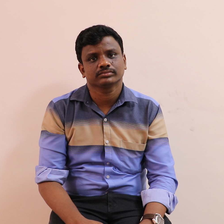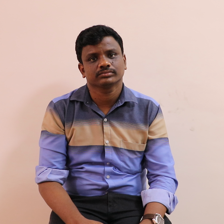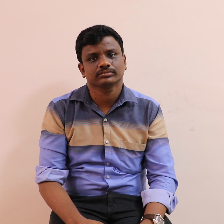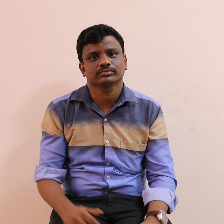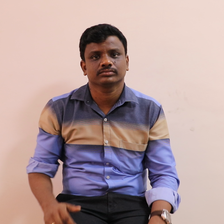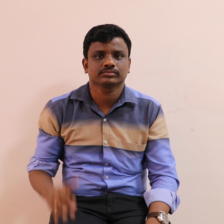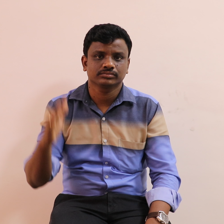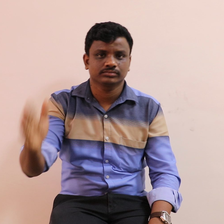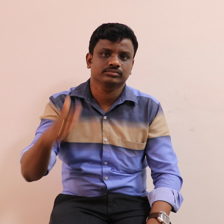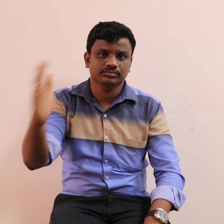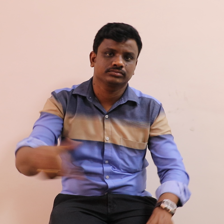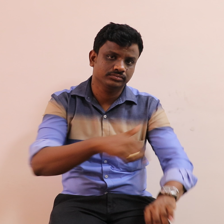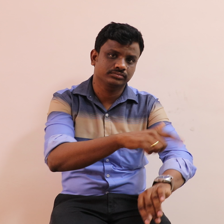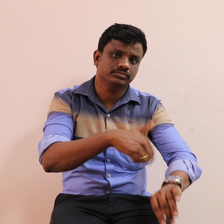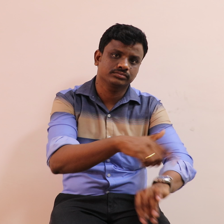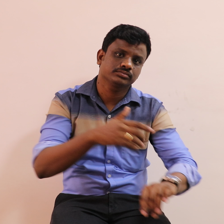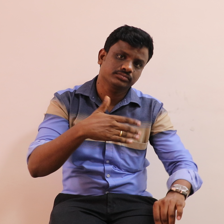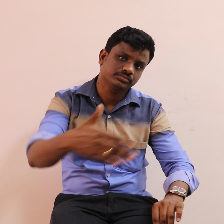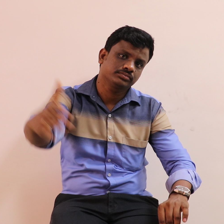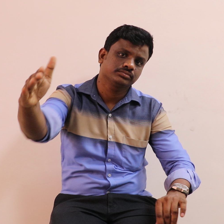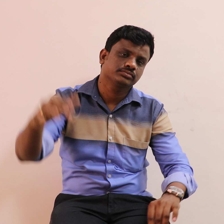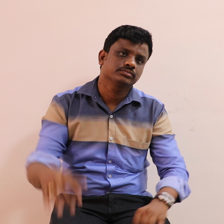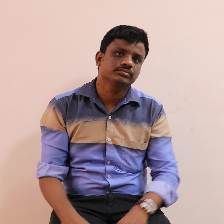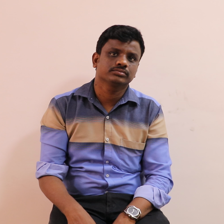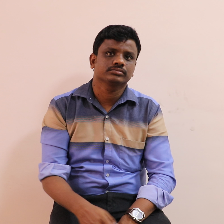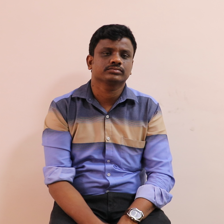when will the train leave